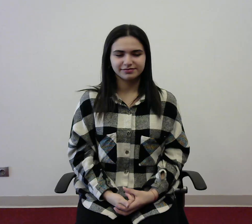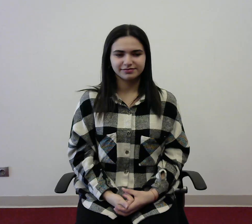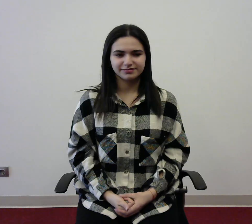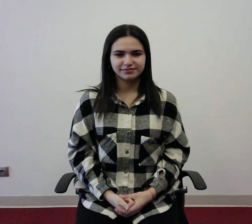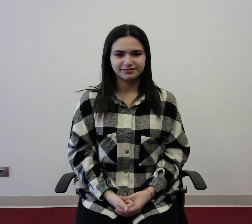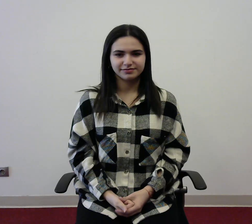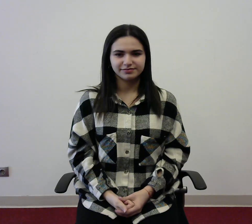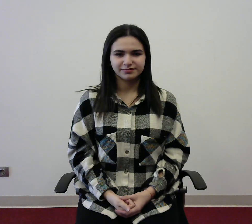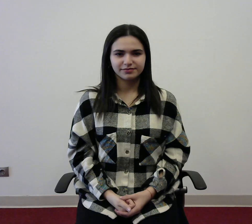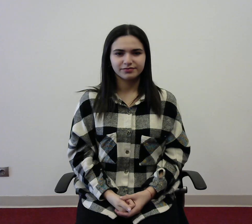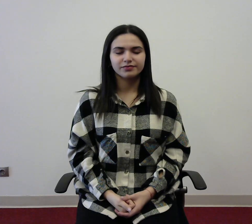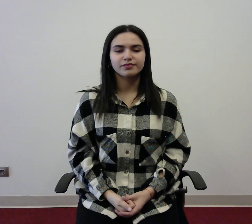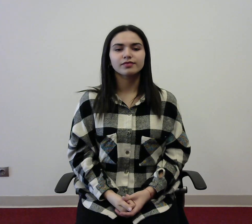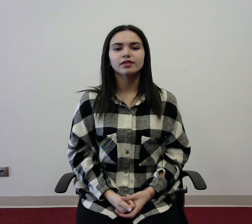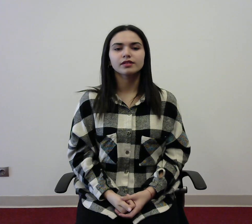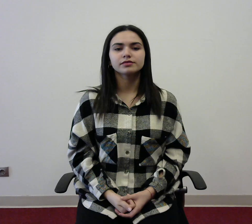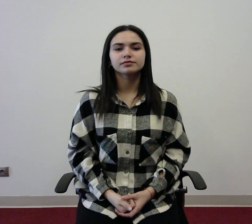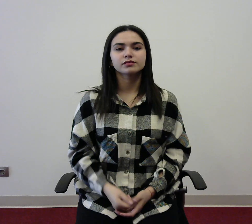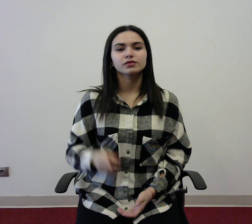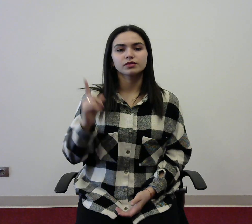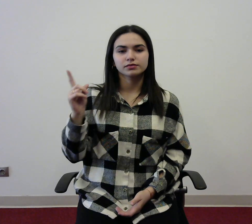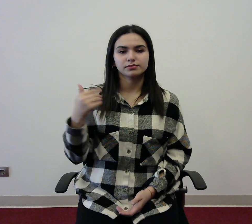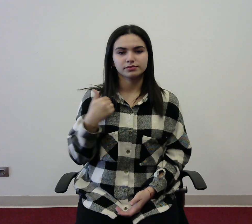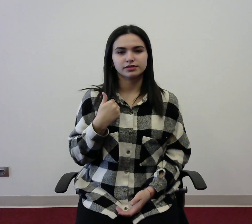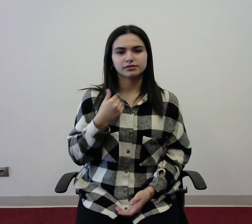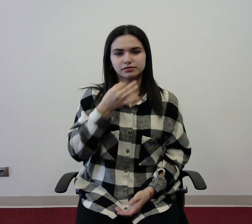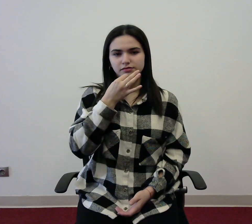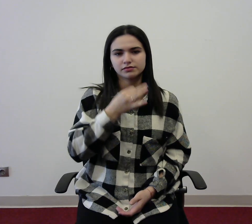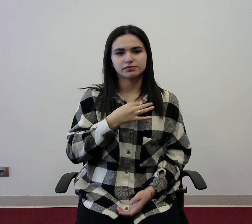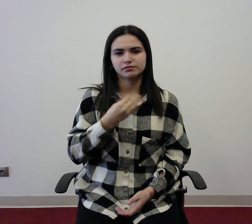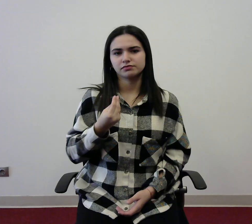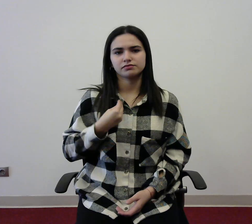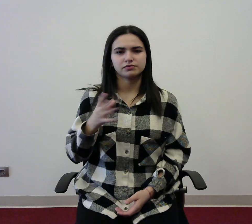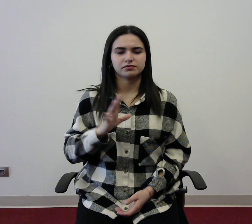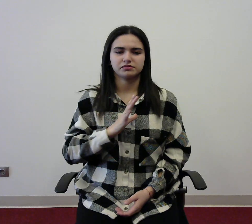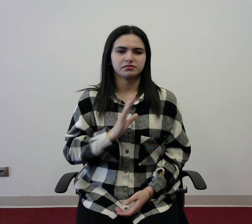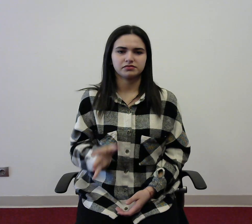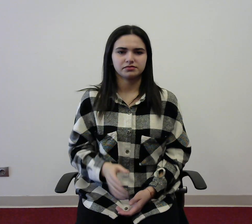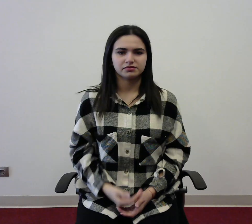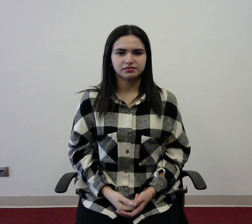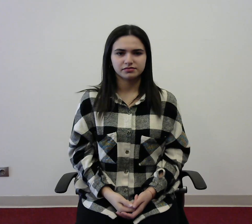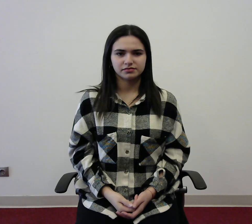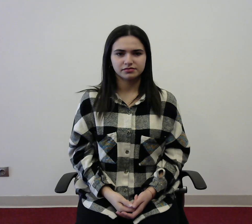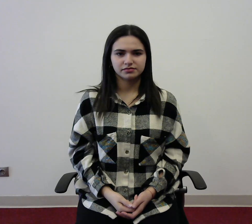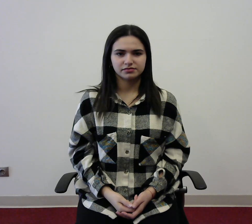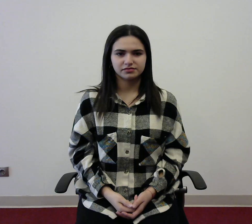O mənə cavab verməyib